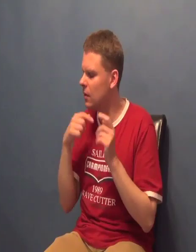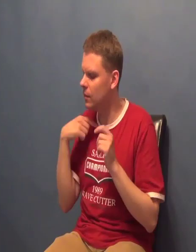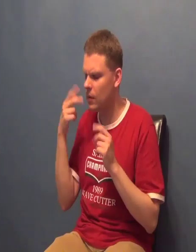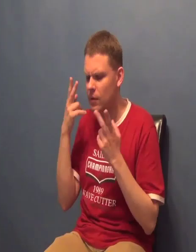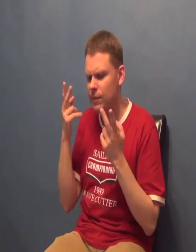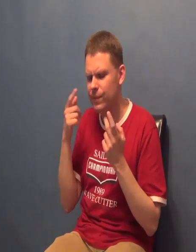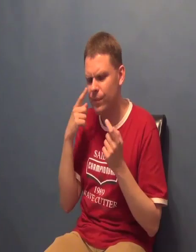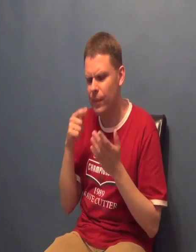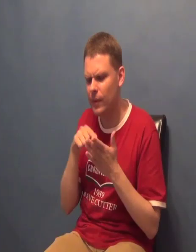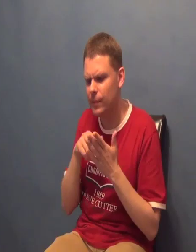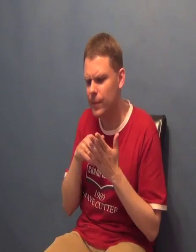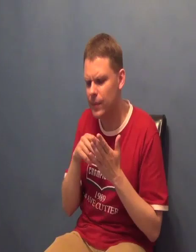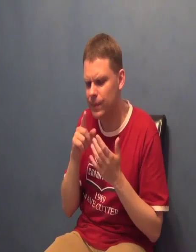Szukam, myślę...